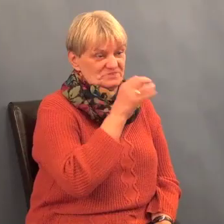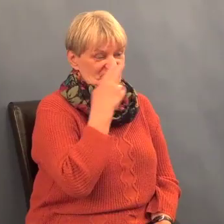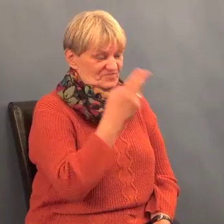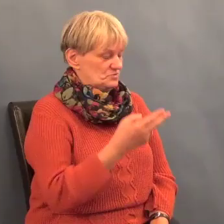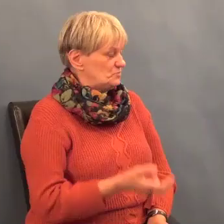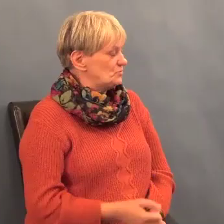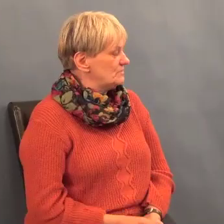Dobrze widzisz...